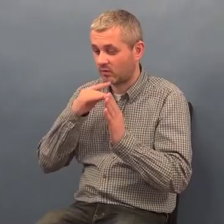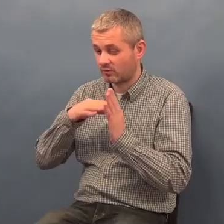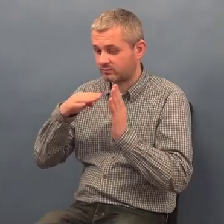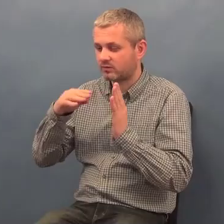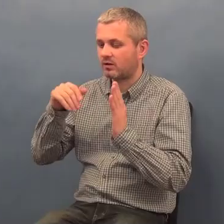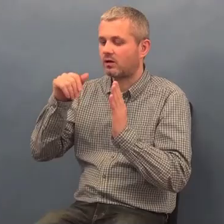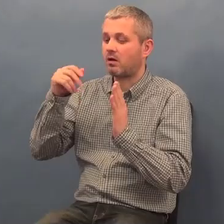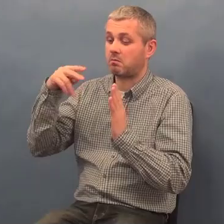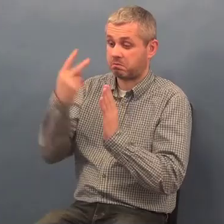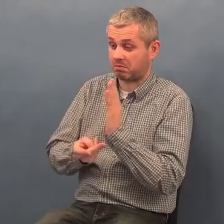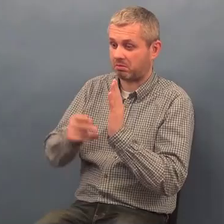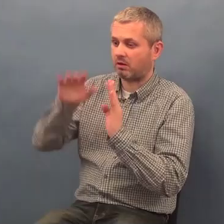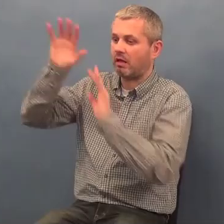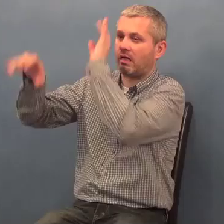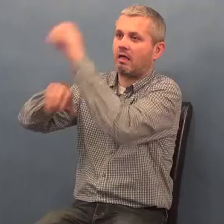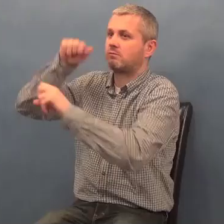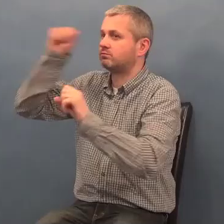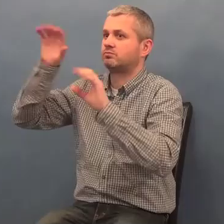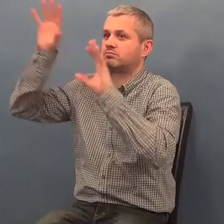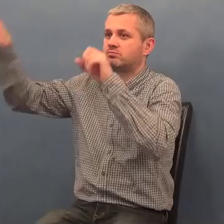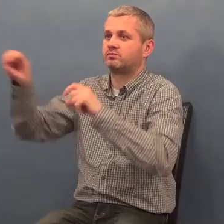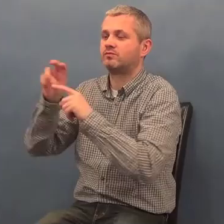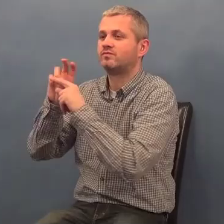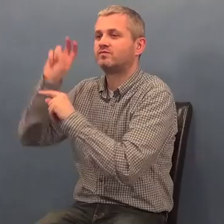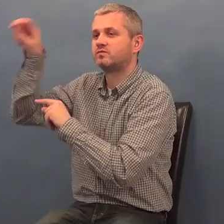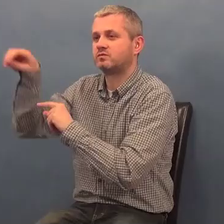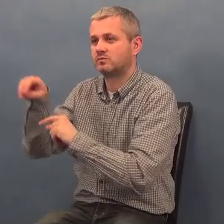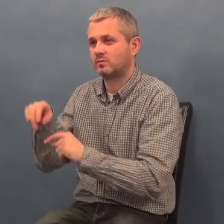Jeśli wpadniesz, to nie da się z niego wyjść.